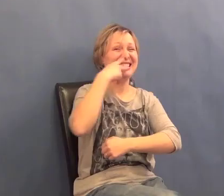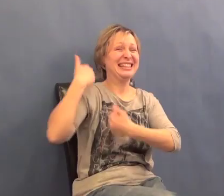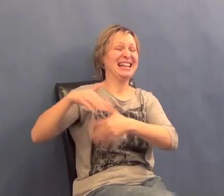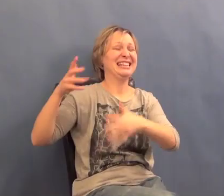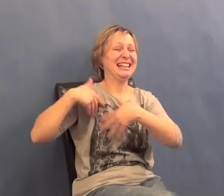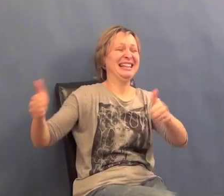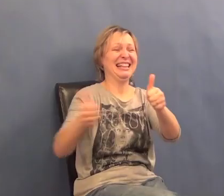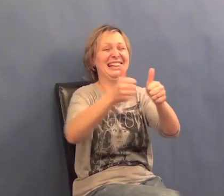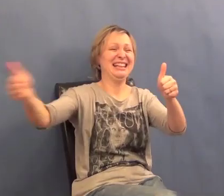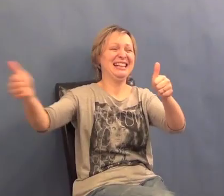Nie chce, odgania chłopca.